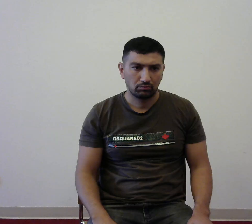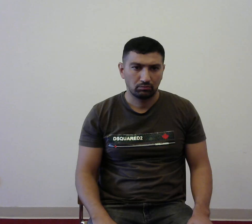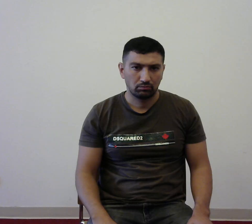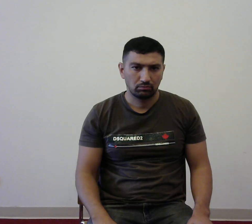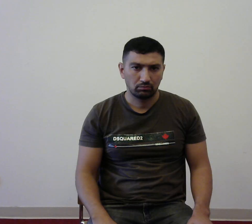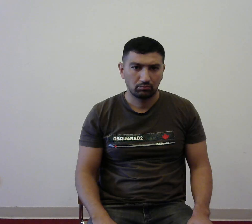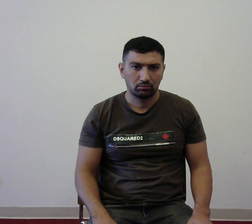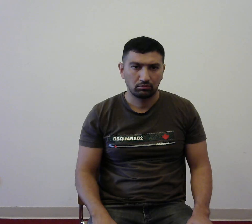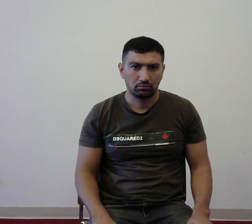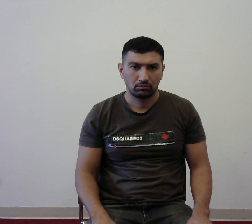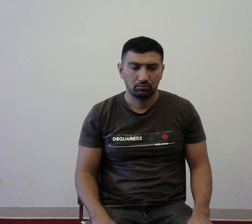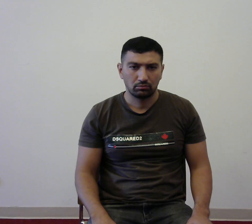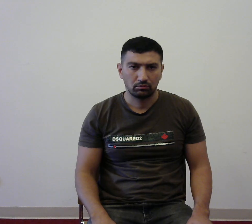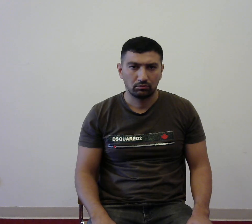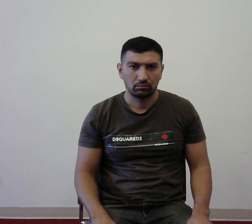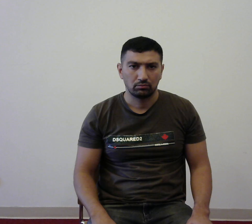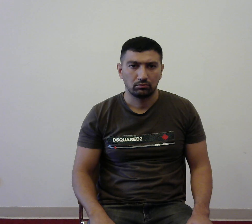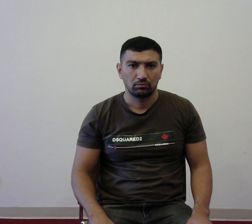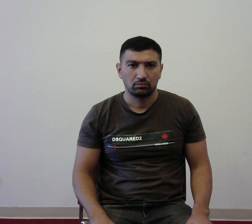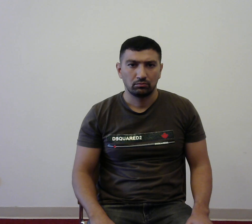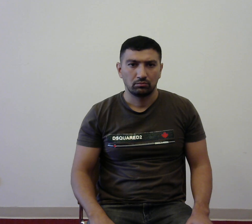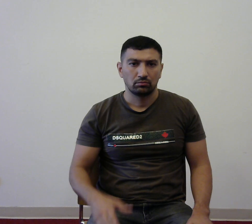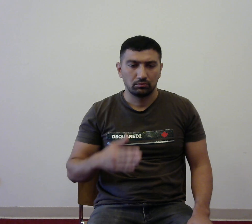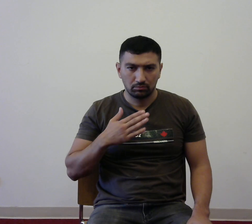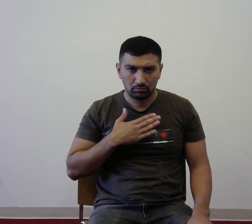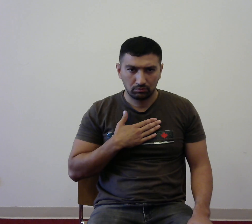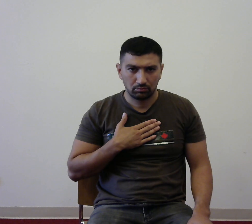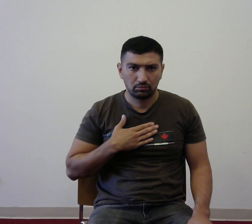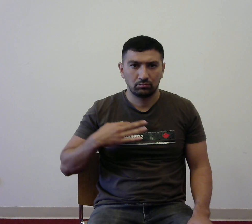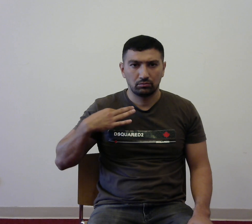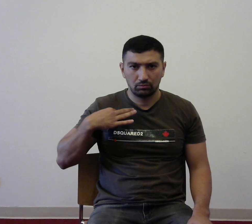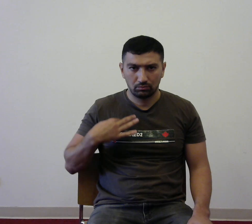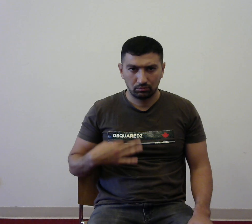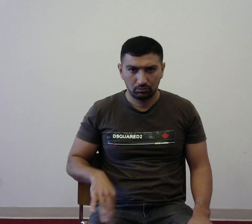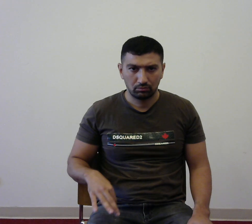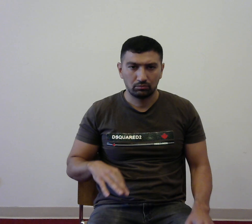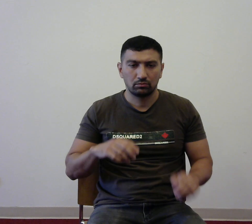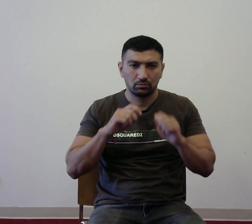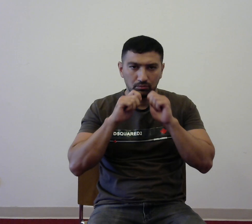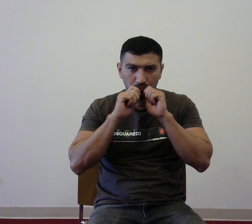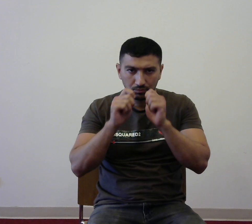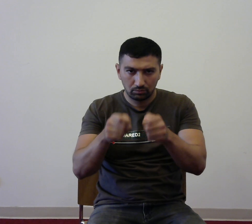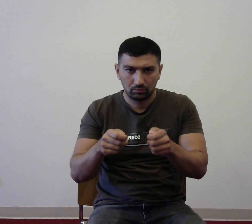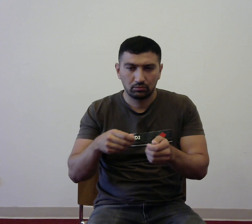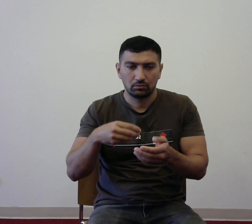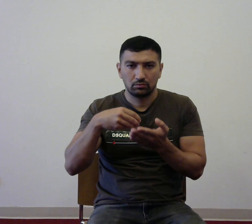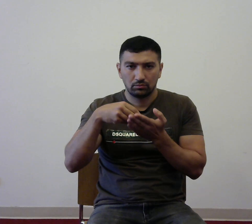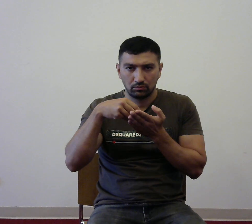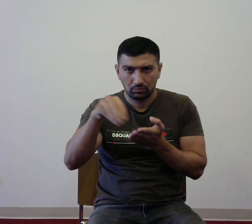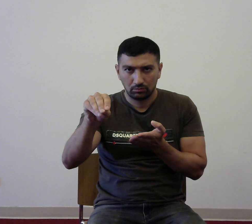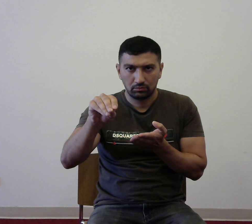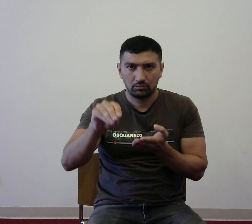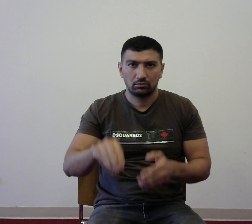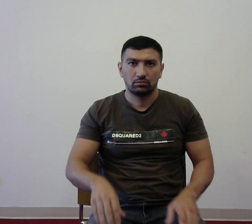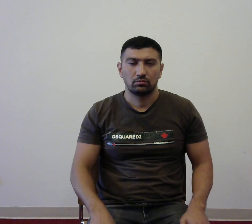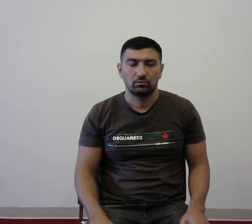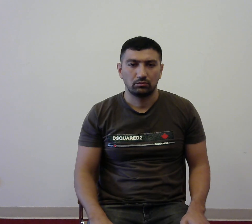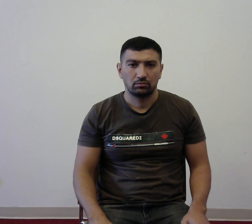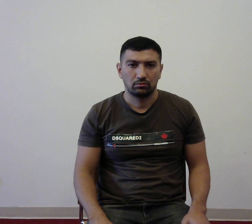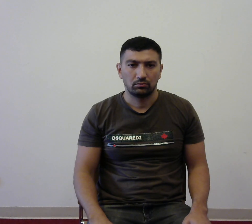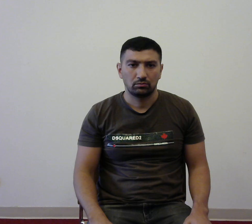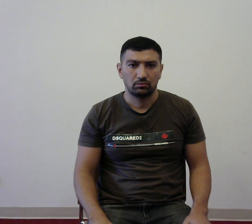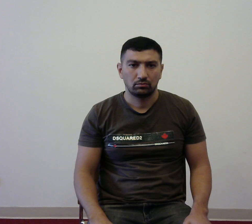Mən oğlum üçün hədiyyə almışam